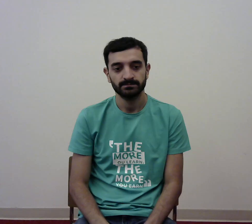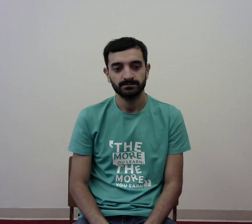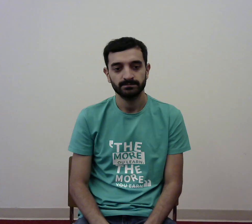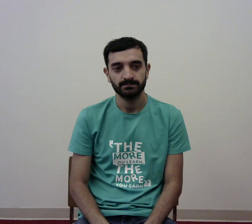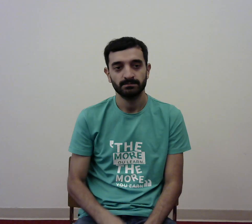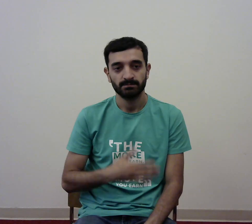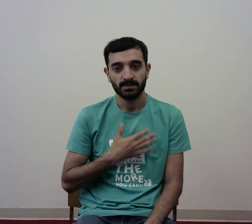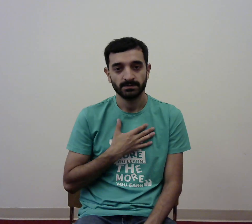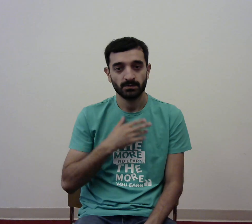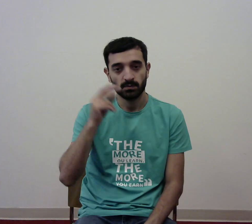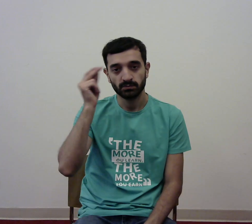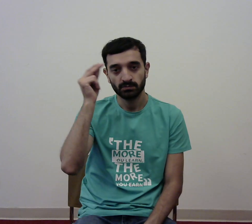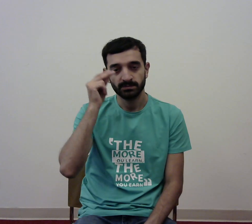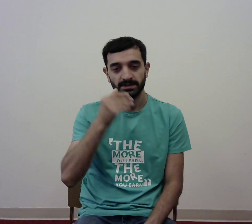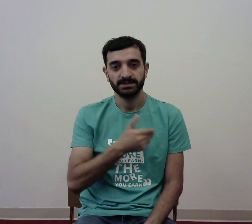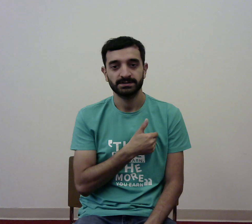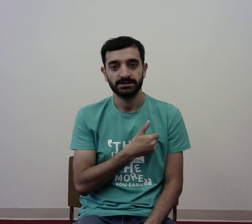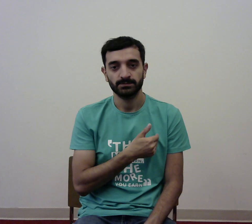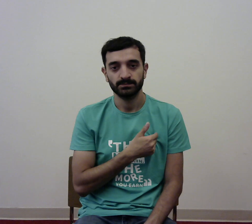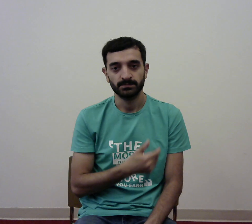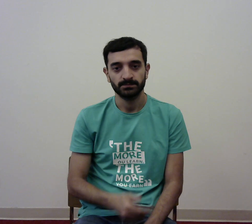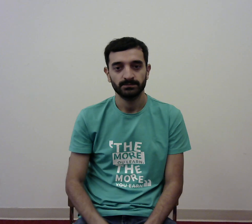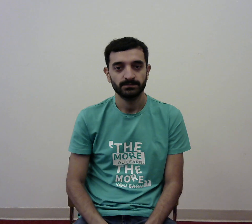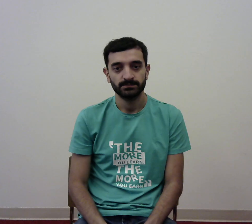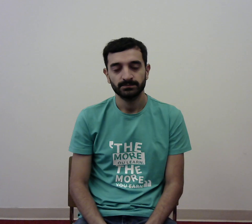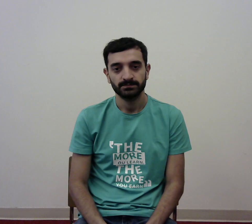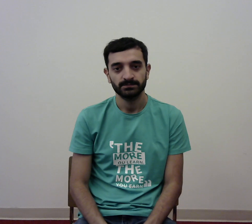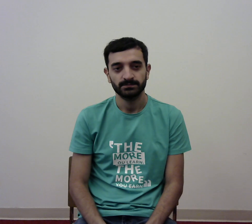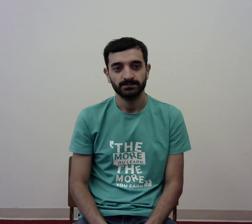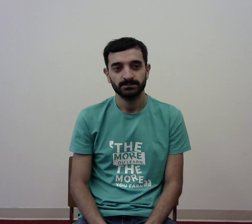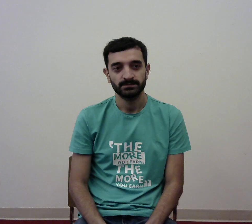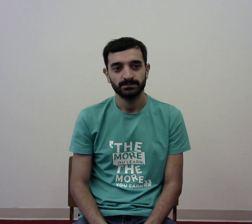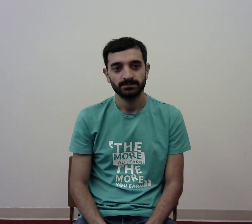Mən öyrənmək istəyirəm